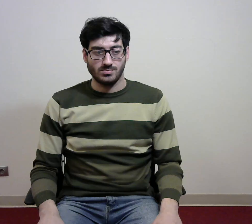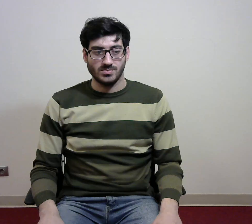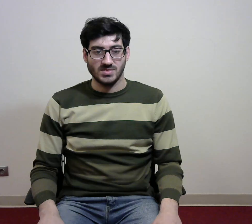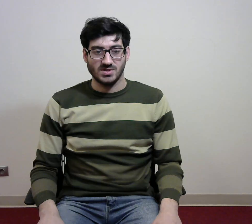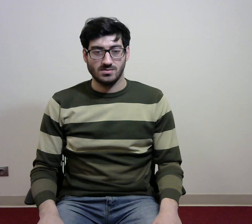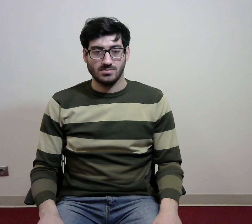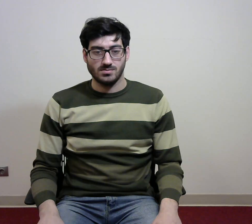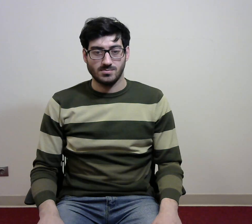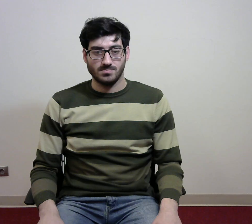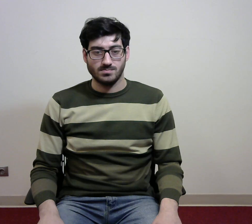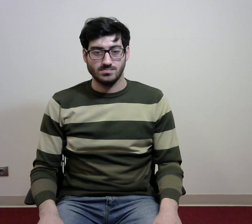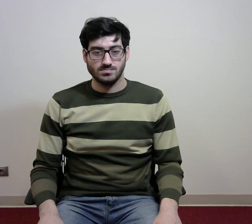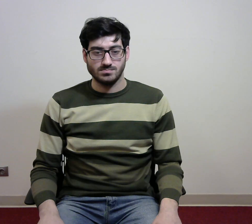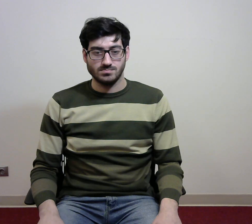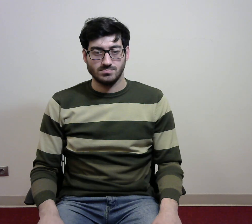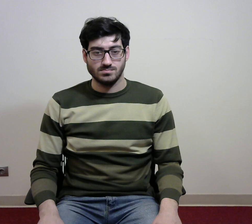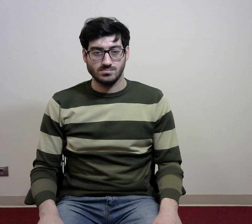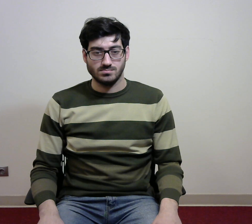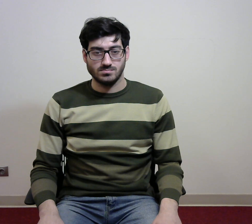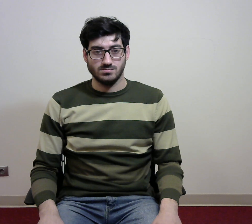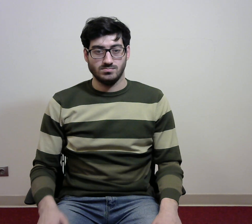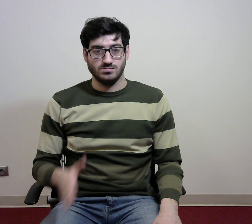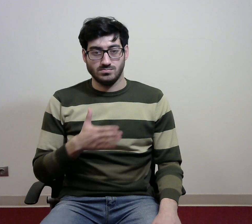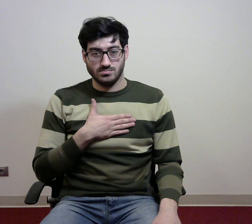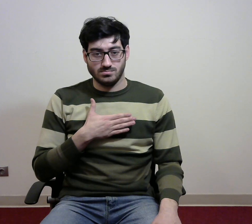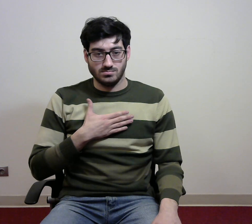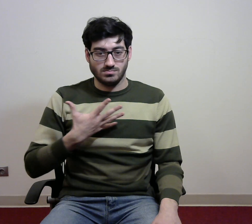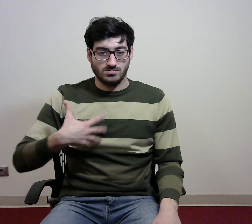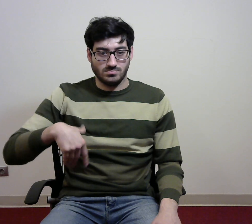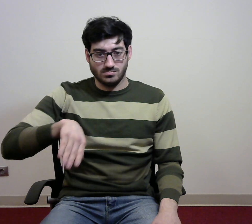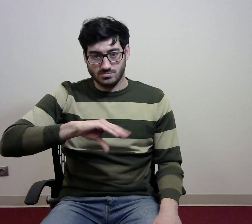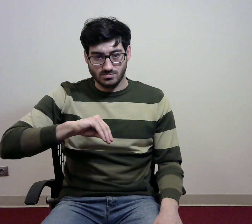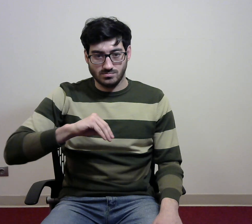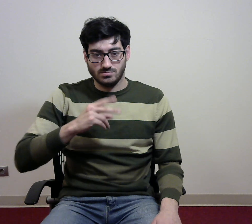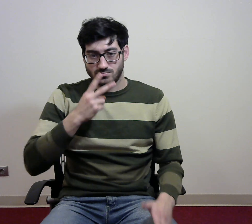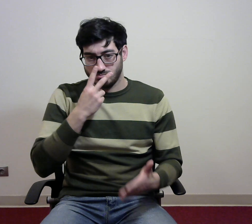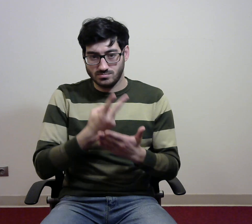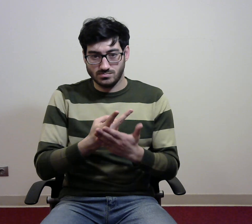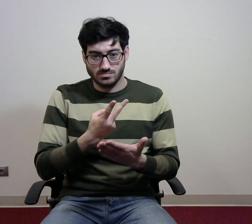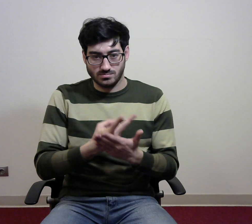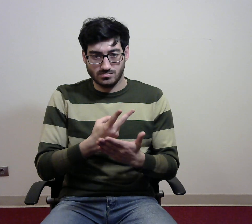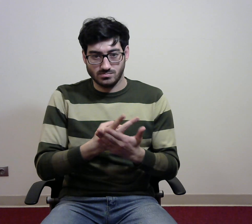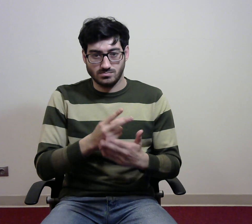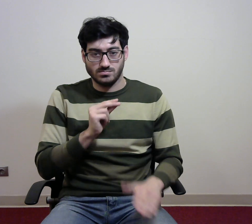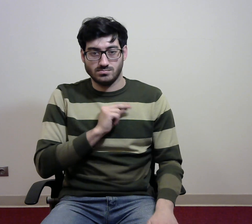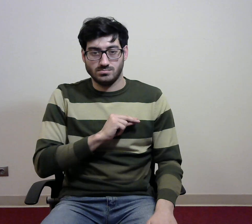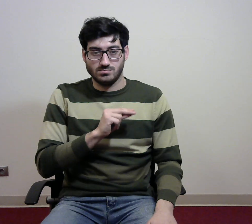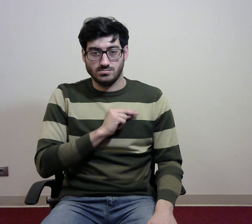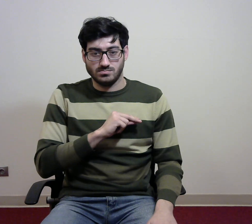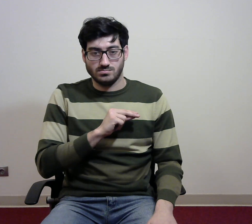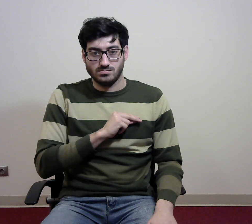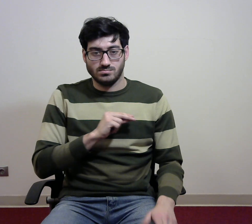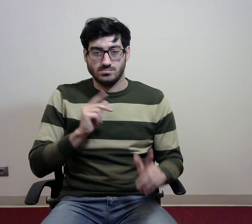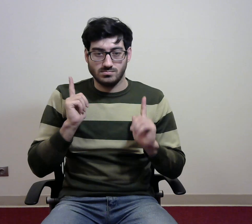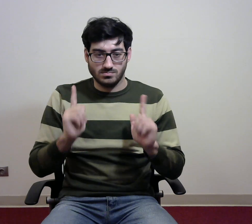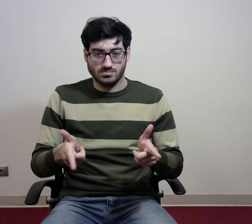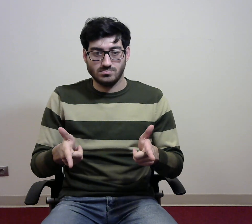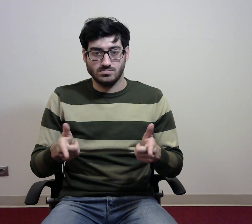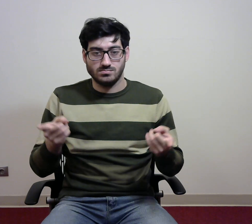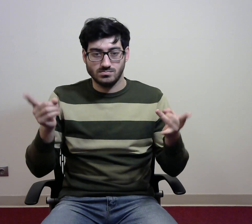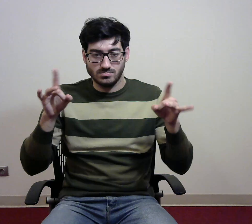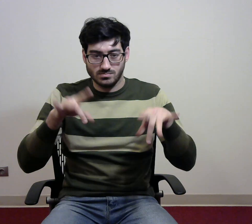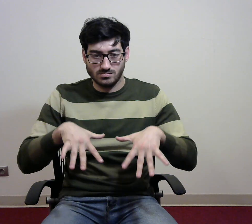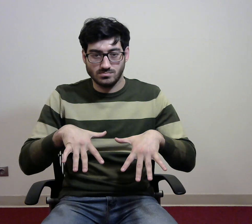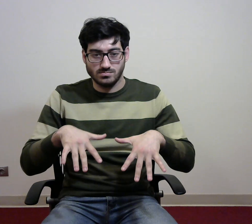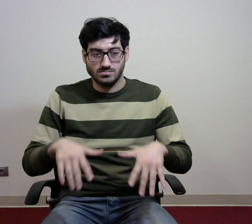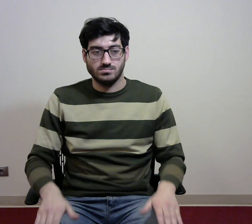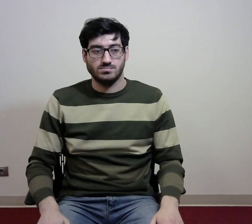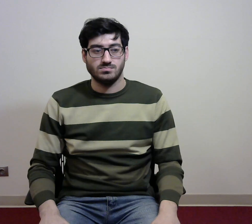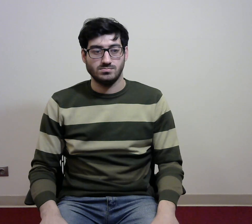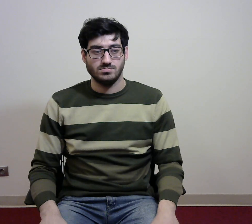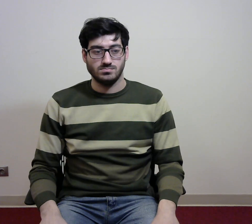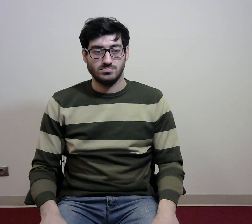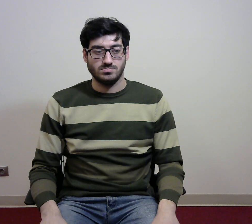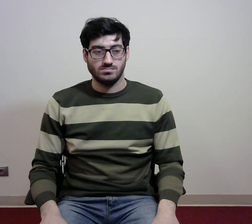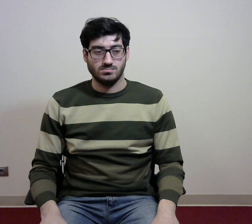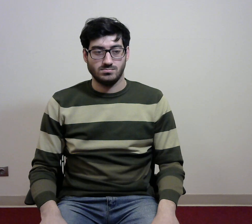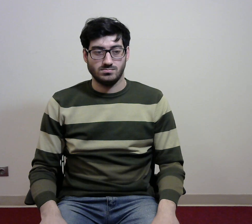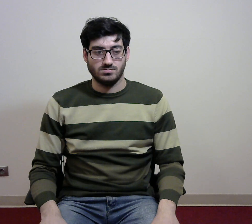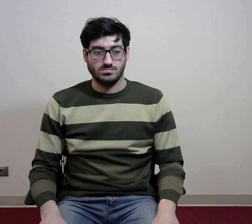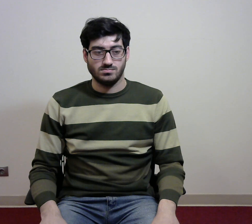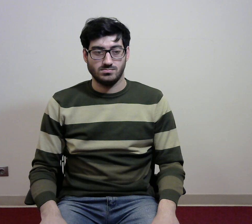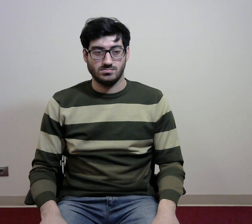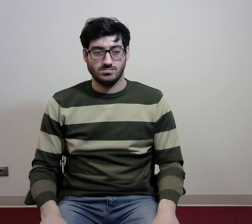Biz göstərilən işdən razı qaldıq